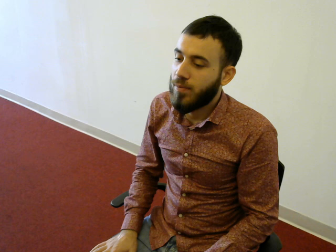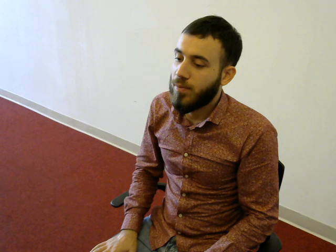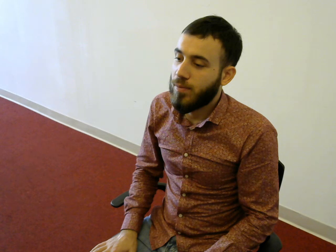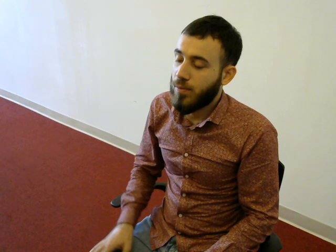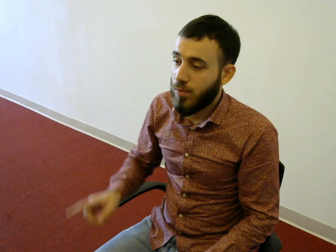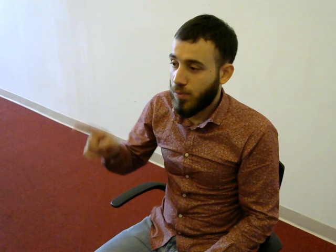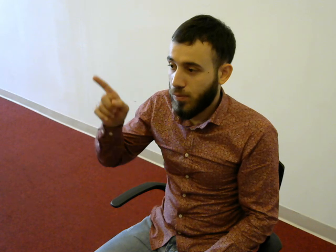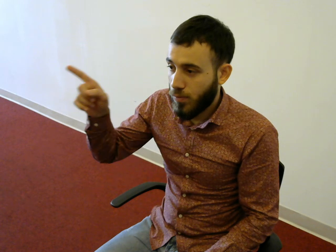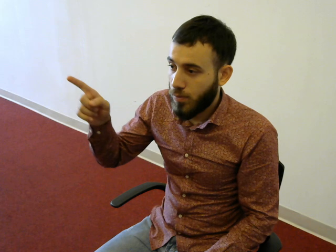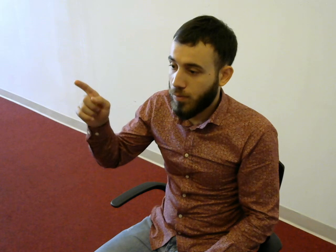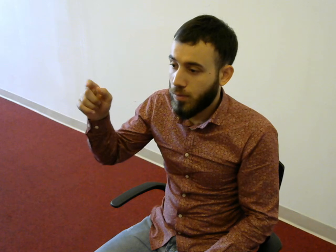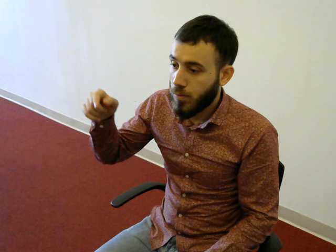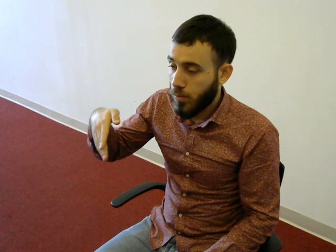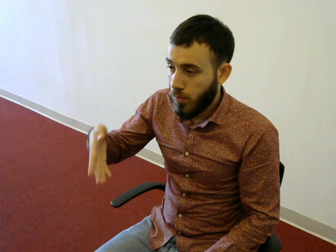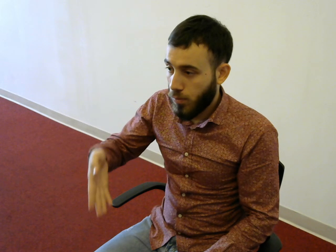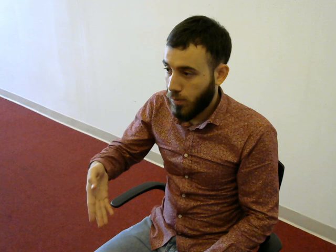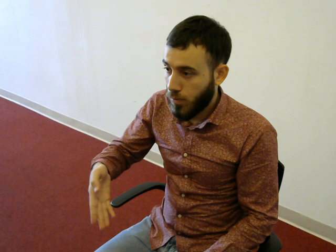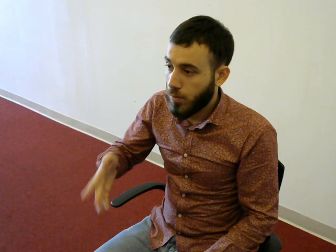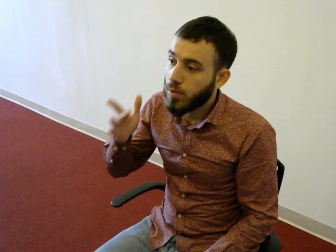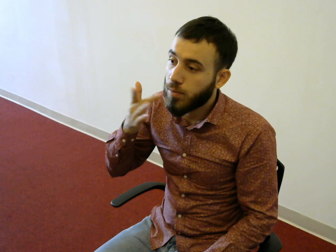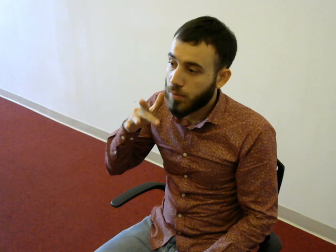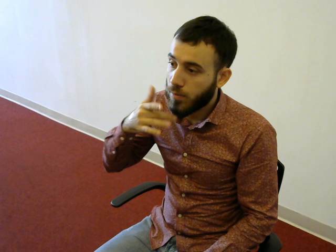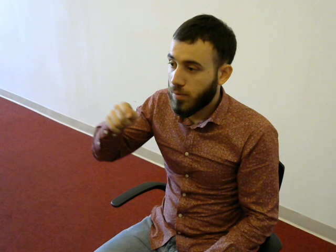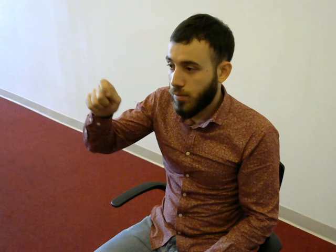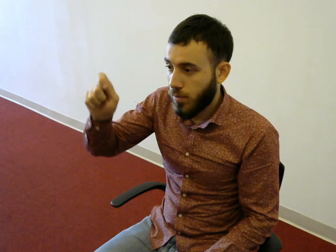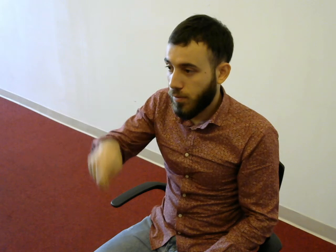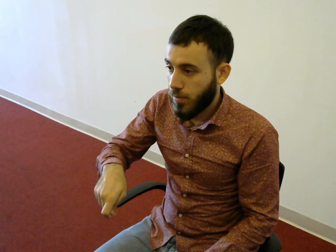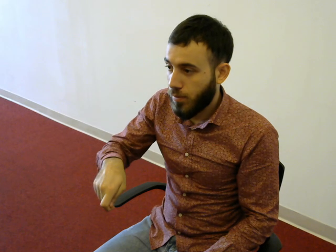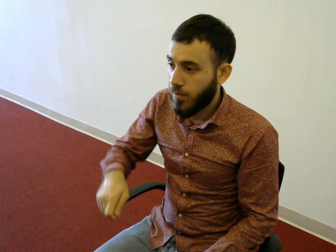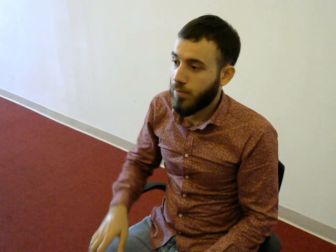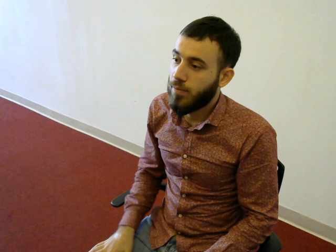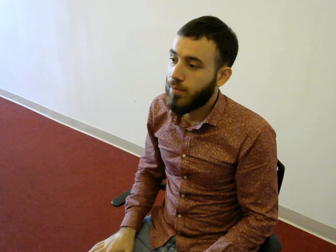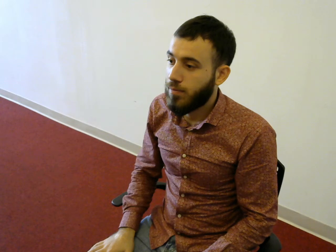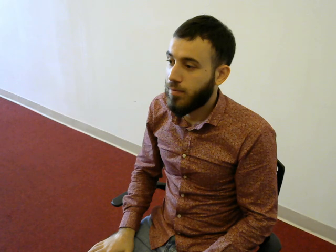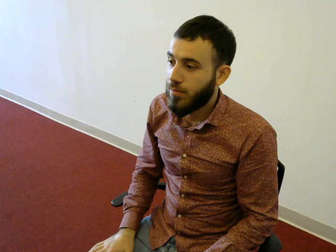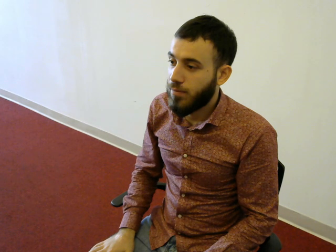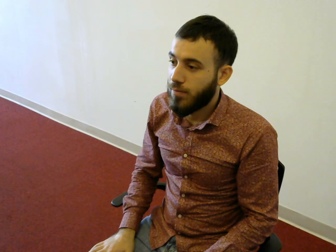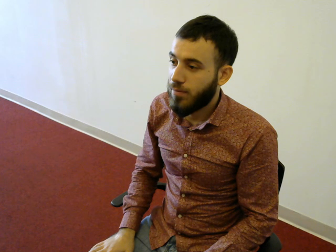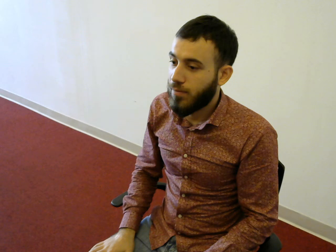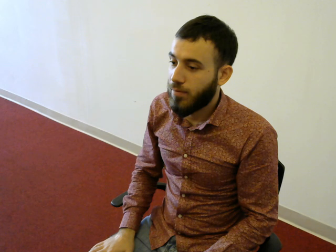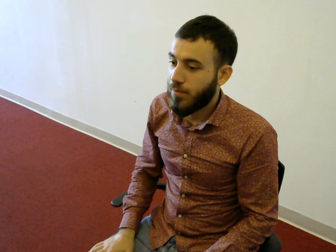O bura Amerikadan gəlib